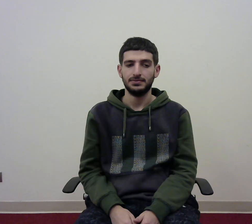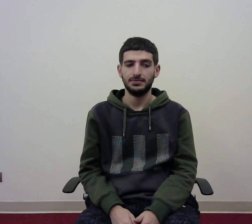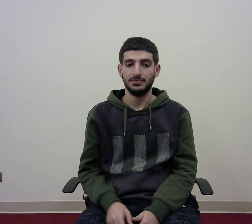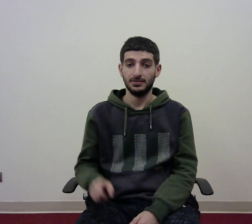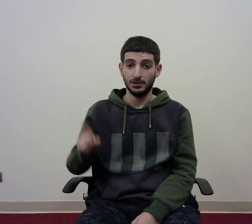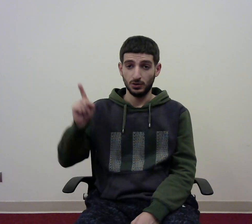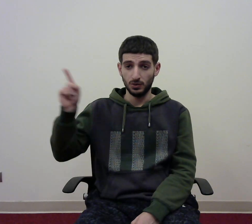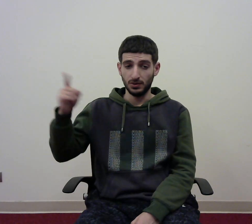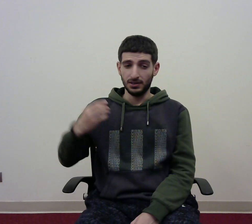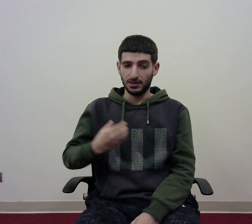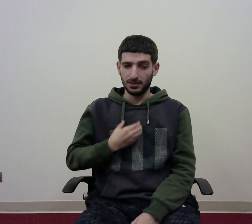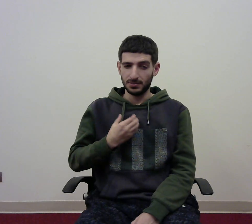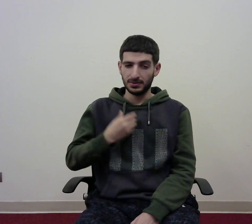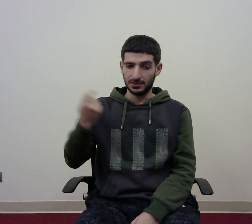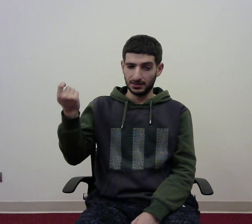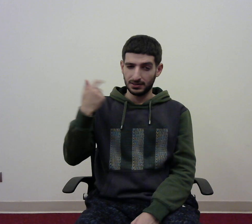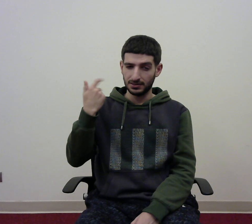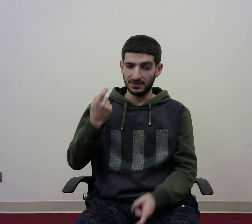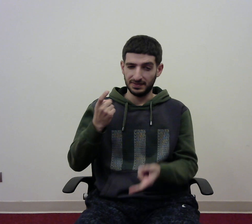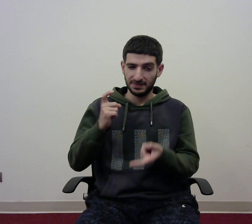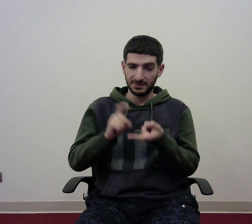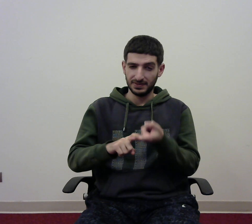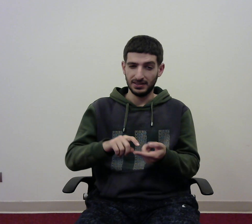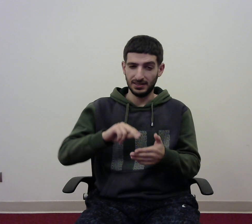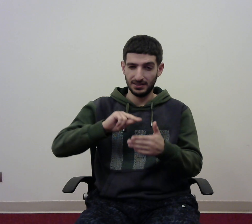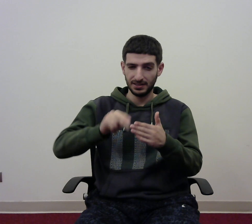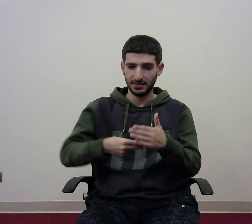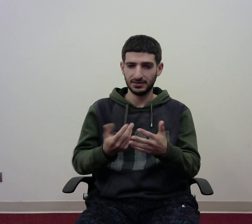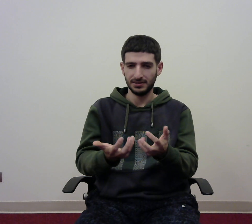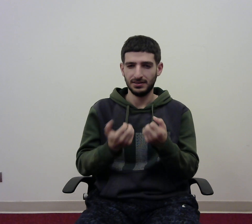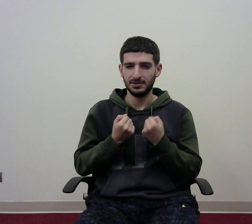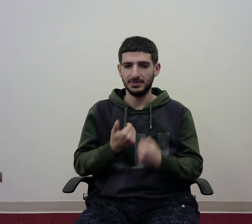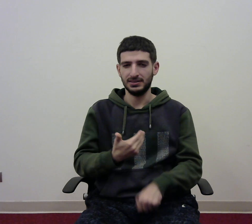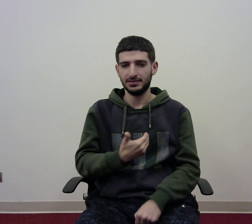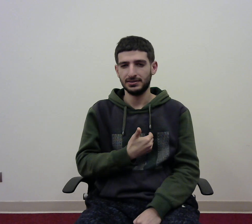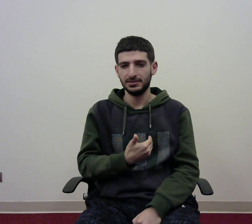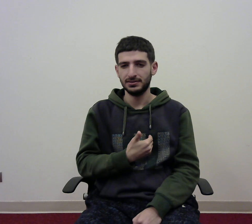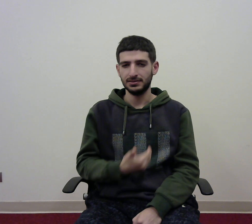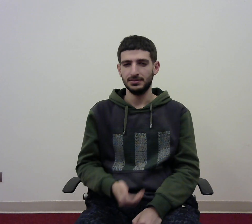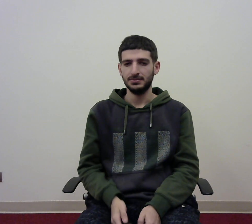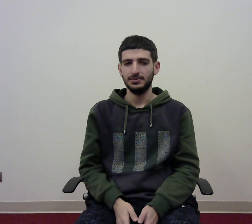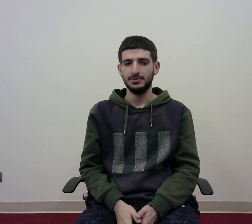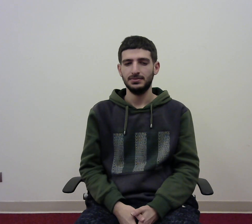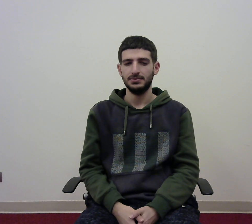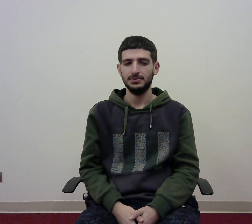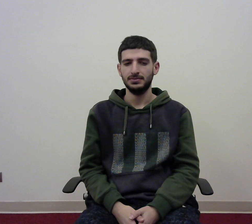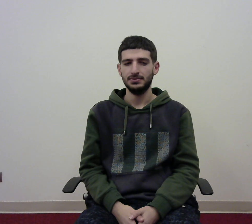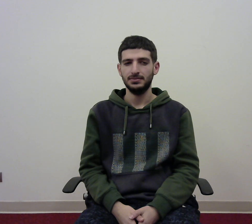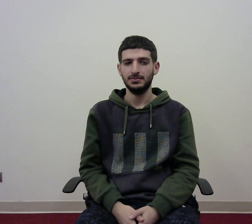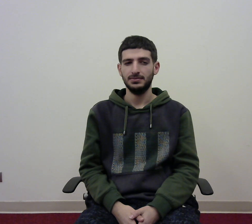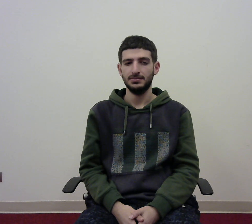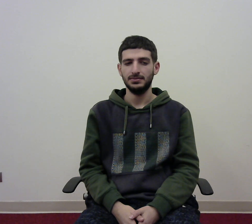O sosial müavinət ilə bağlı arayış almaq istəyir